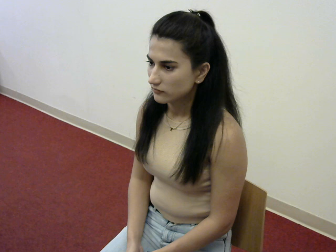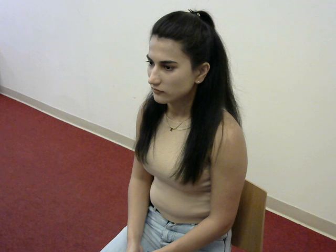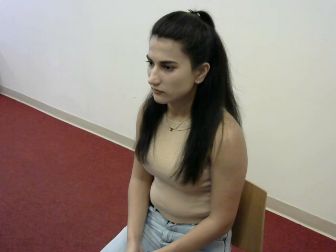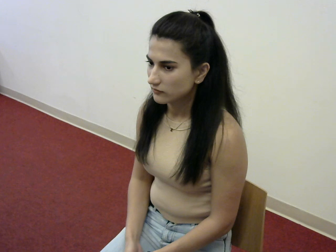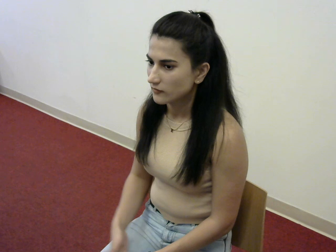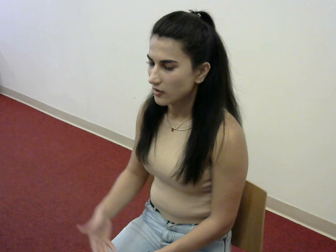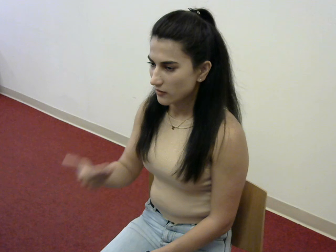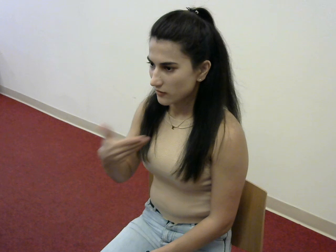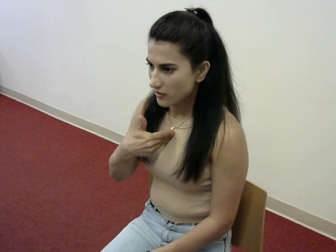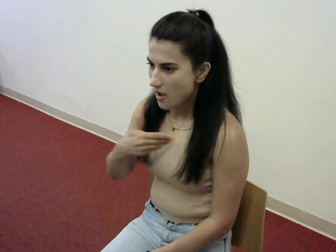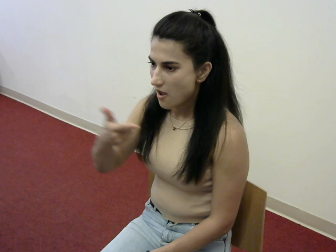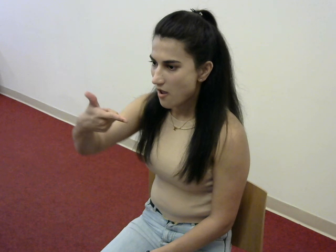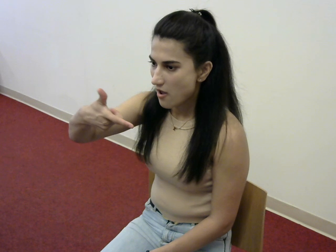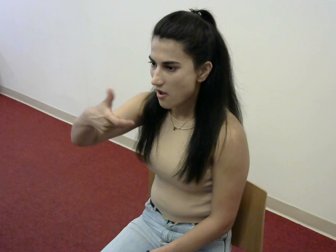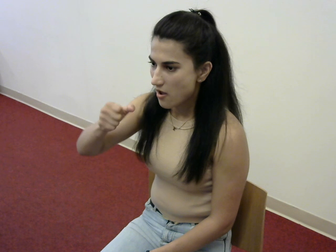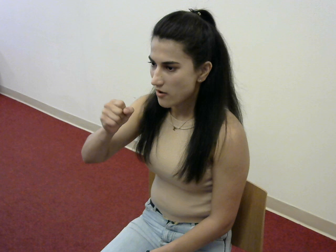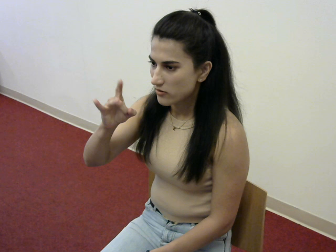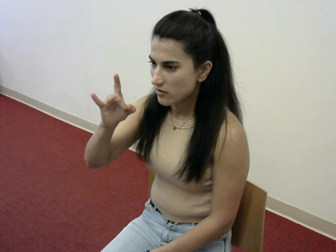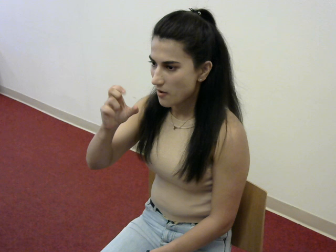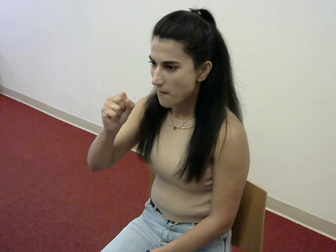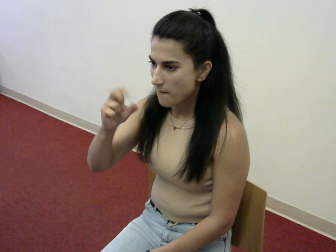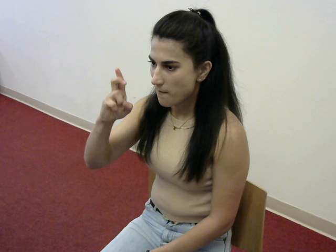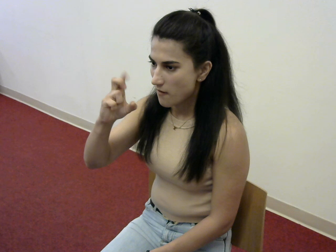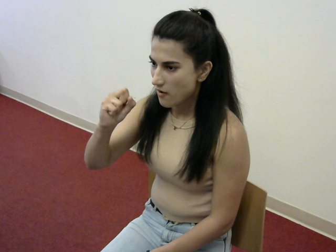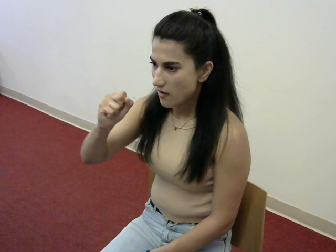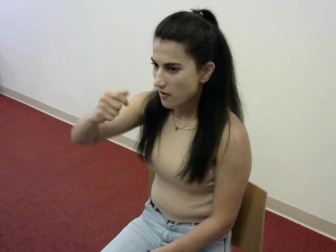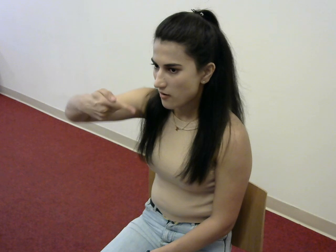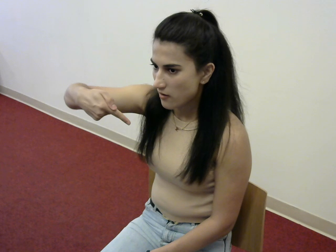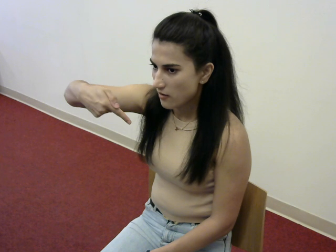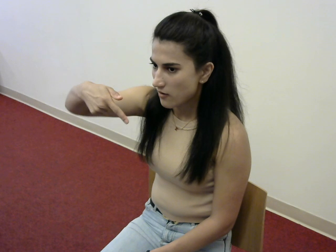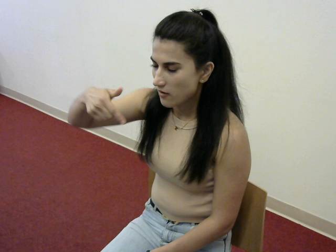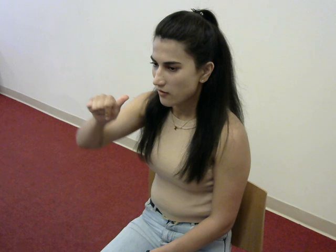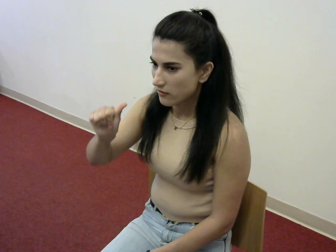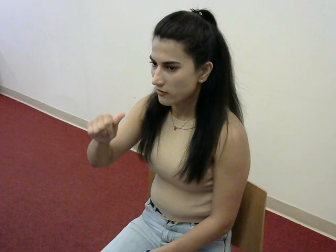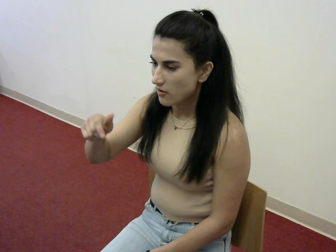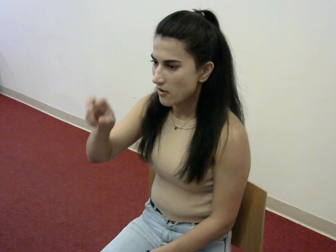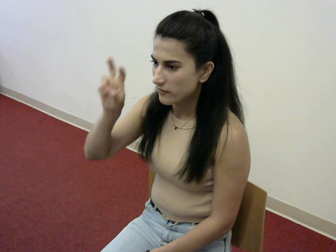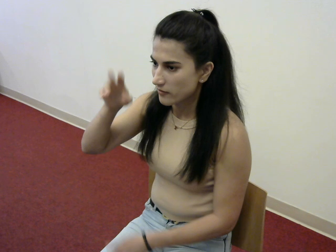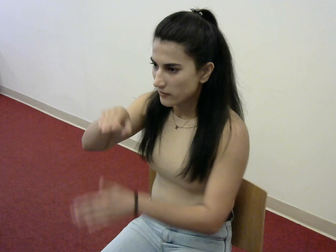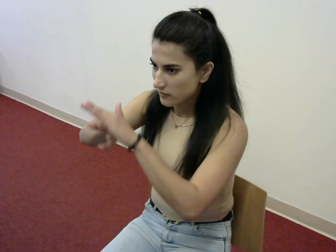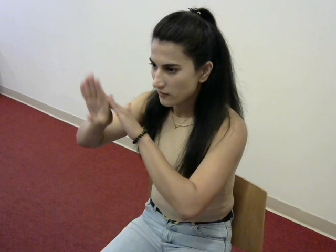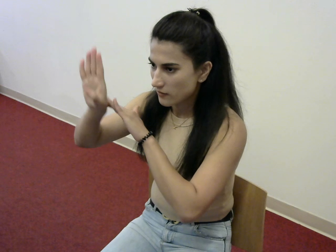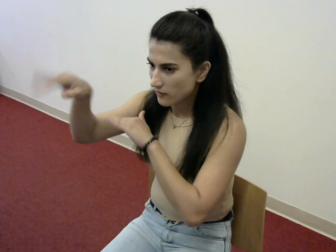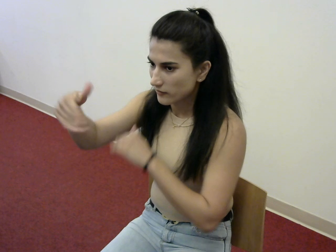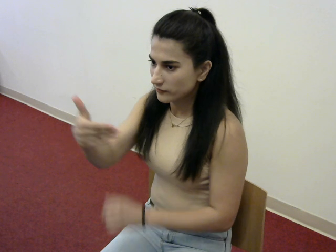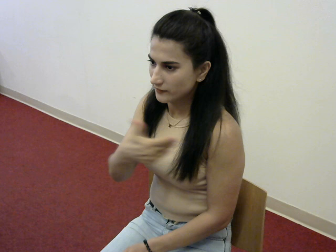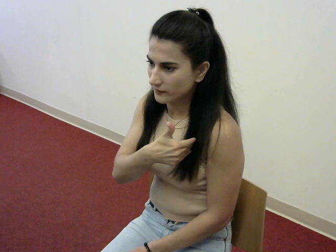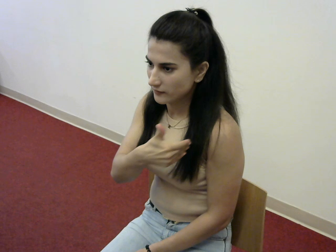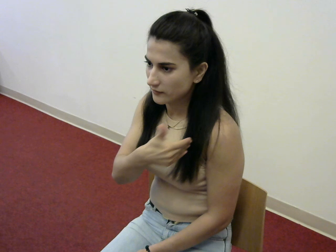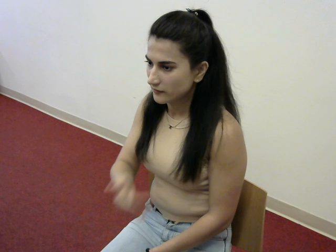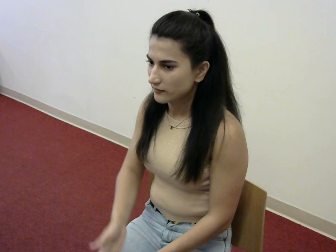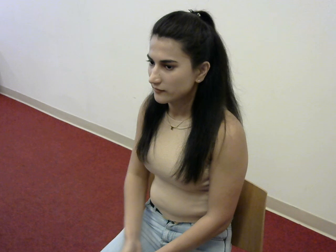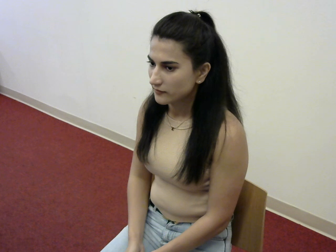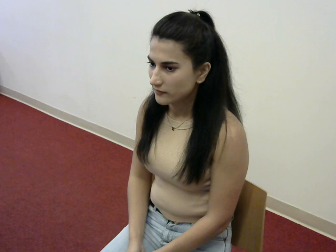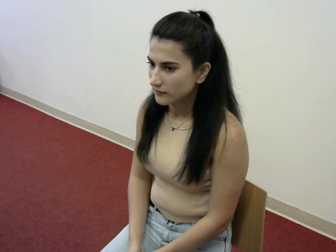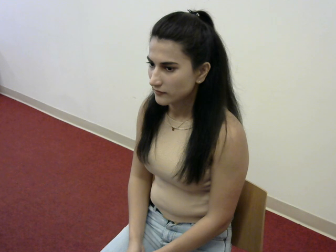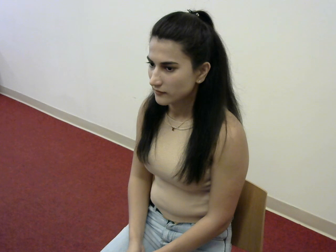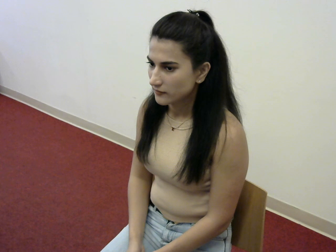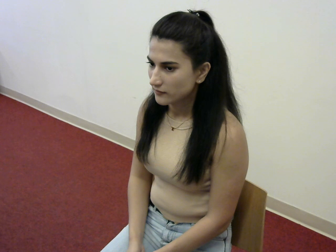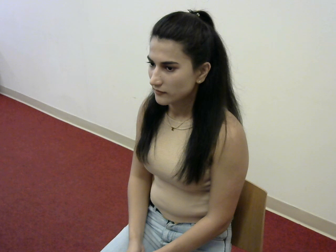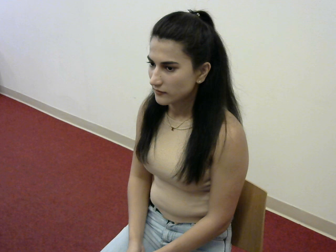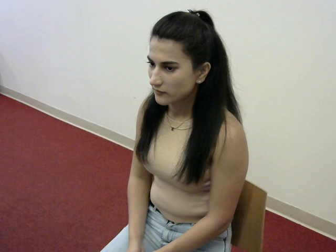Mən Qarabağa getmək istəyirəm